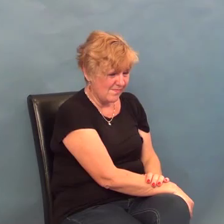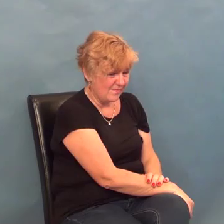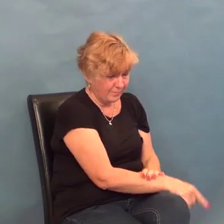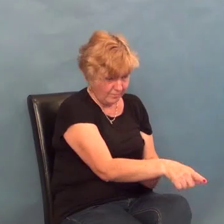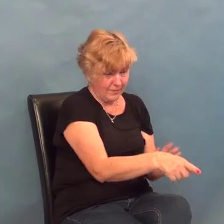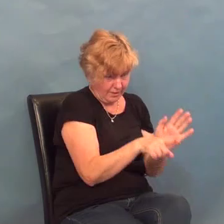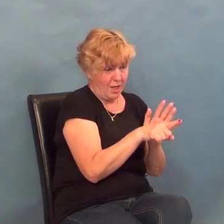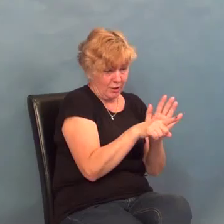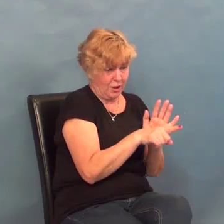Do, do, do...